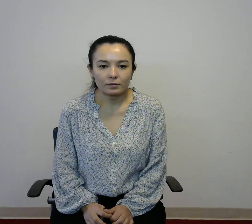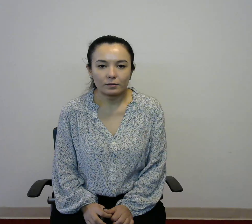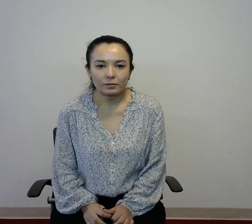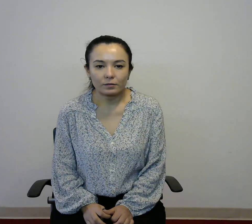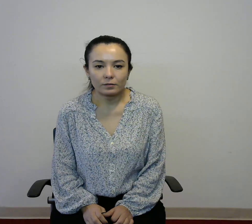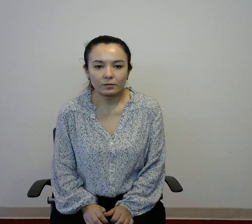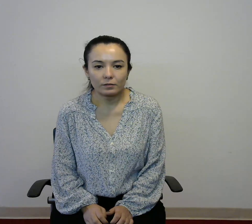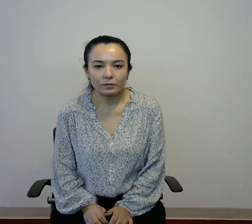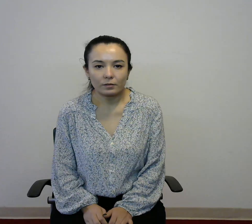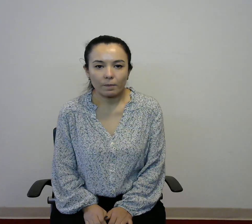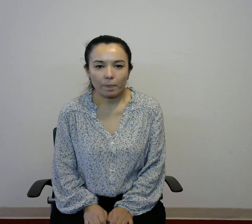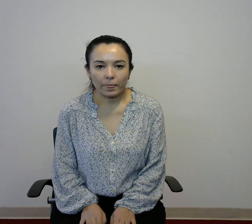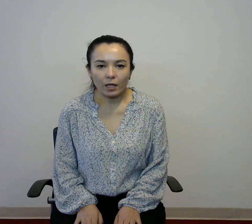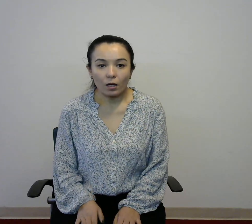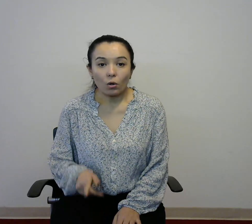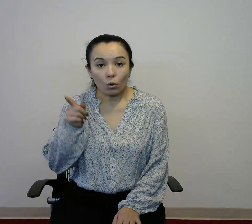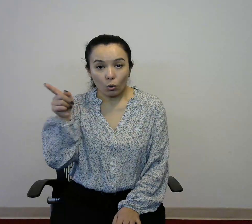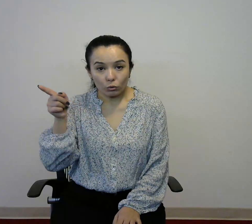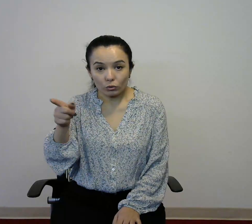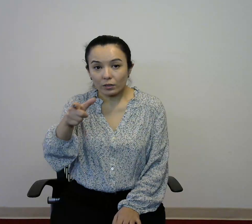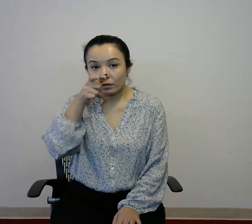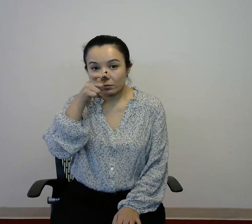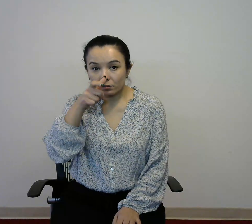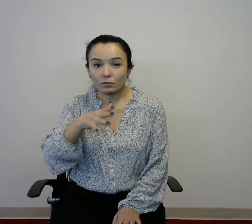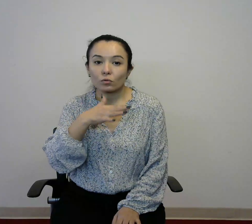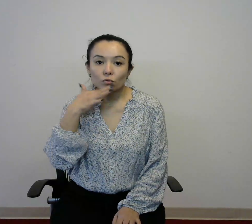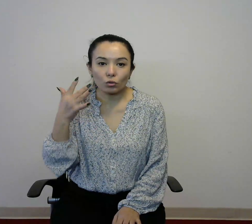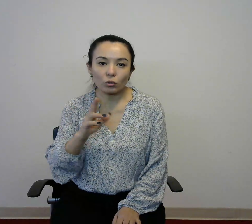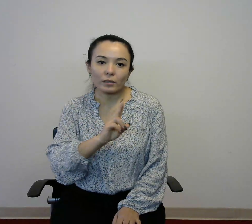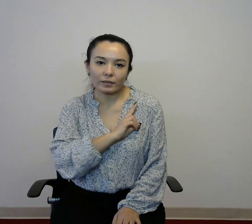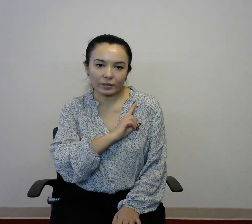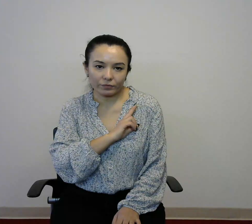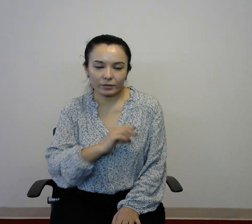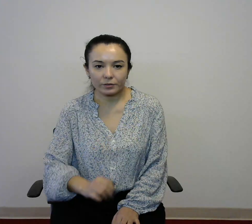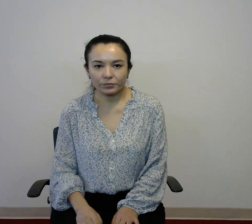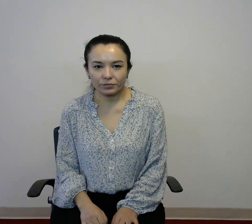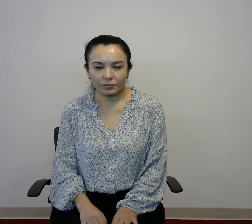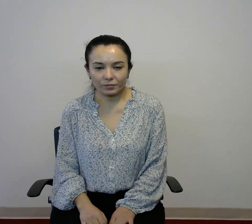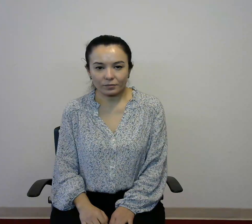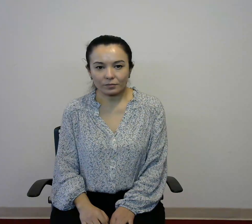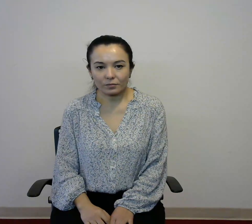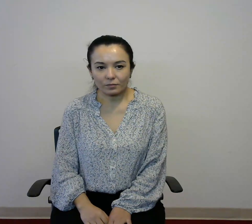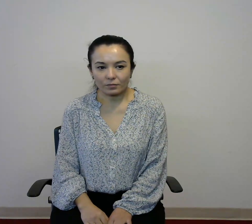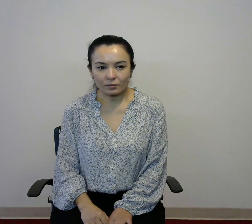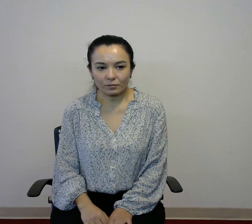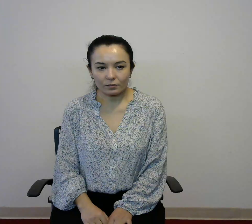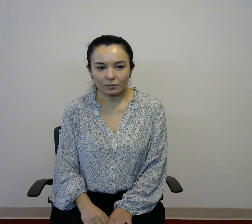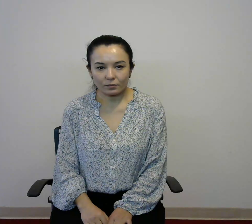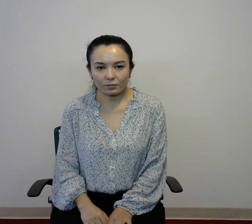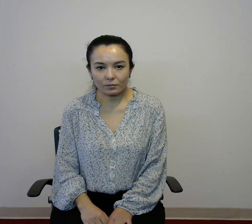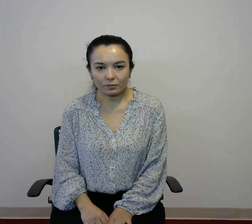O itləri çox sevir